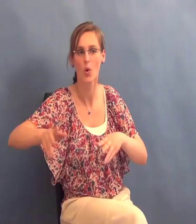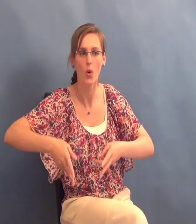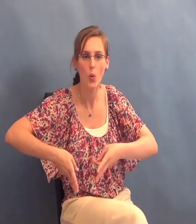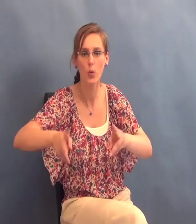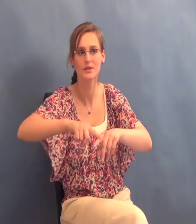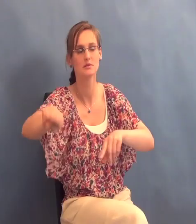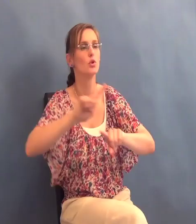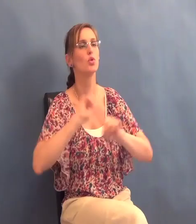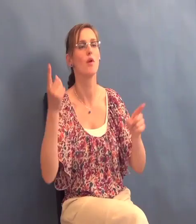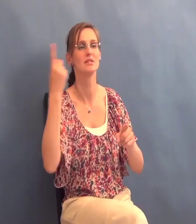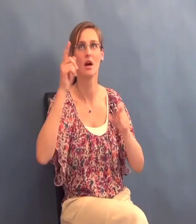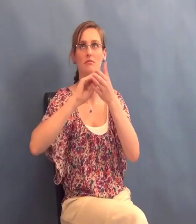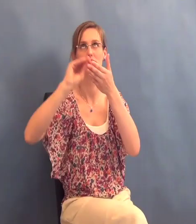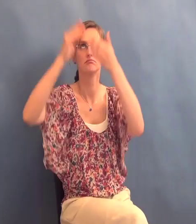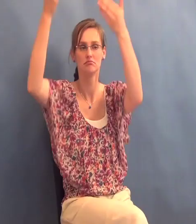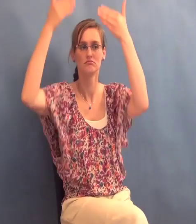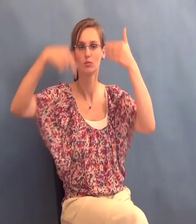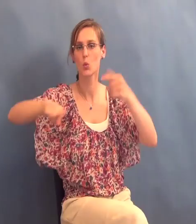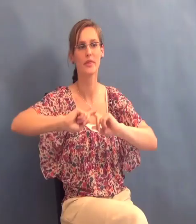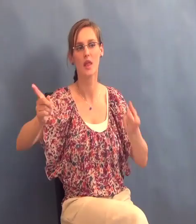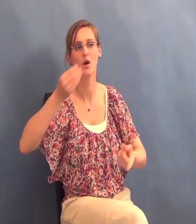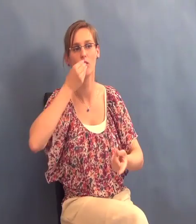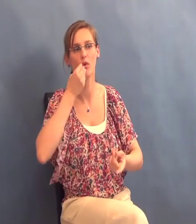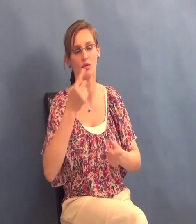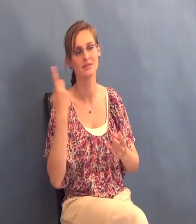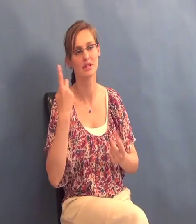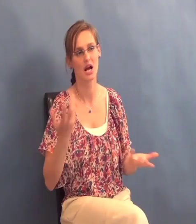Na ulicy jest surowy zakaz, postawiony jest znak, a na nim napis, że tutaj nie wolno jeść. Jest zakaz.